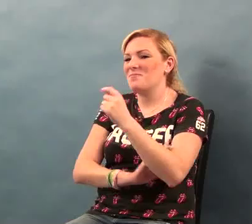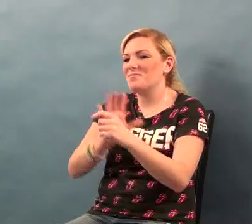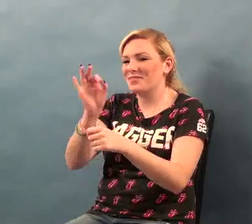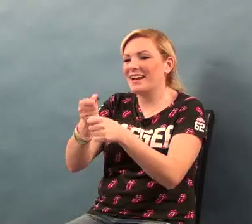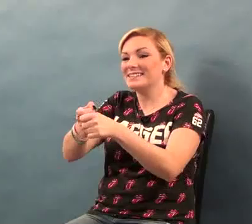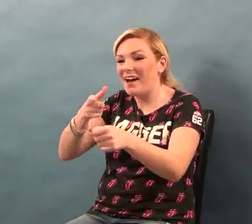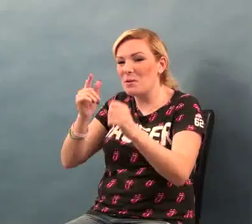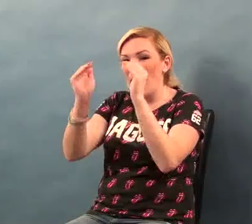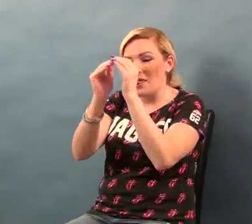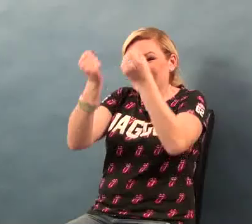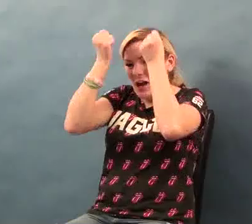Ciężko jest trafić w małą rzecz.